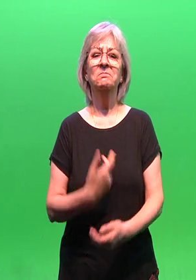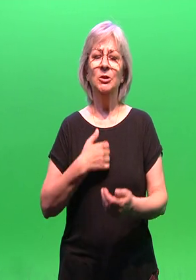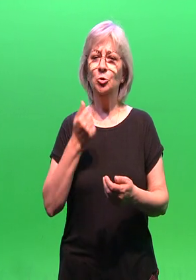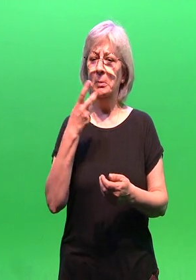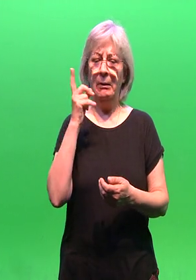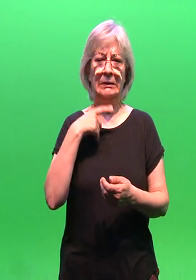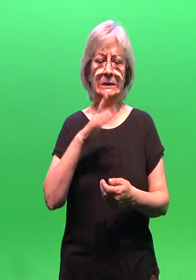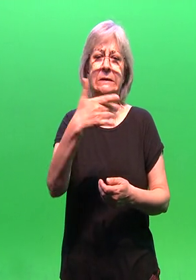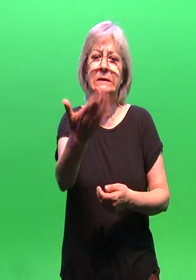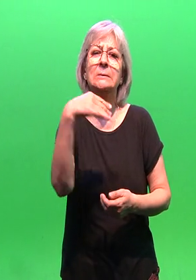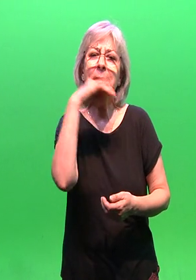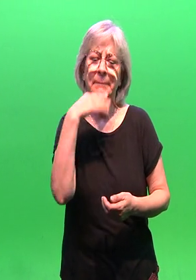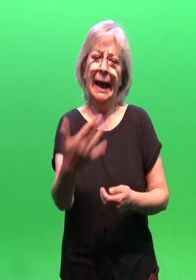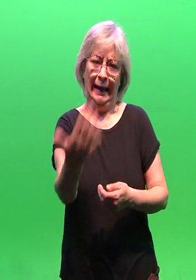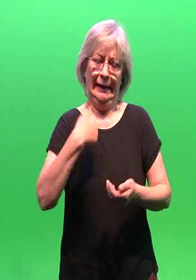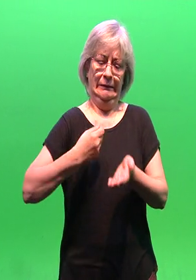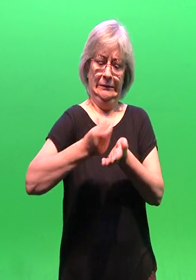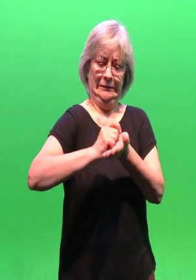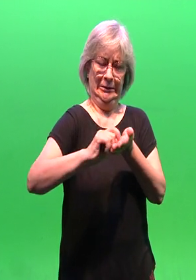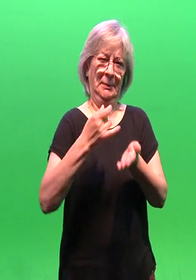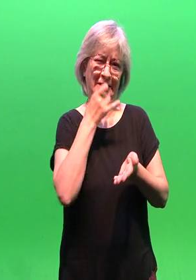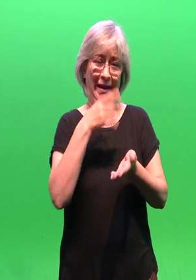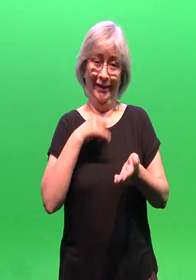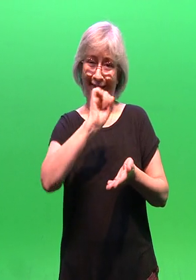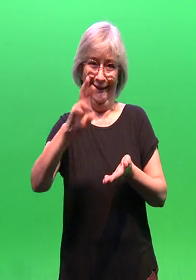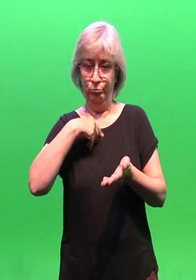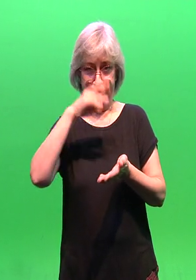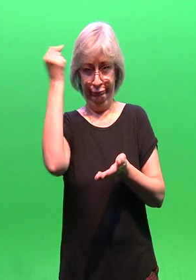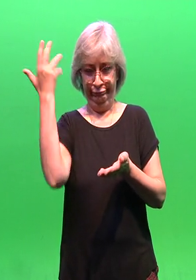El meu número de mòbil? Dona'm un full. És més fàcil si l'escric, si l'he de dir me n'oblido.